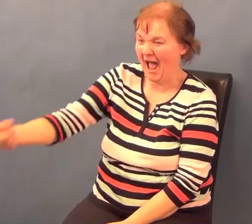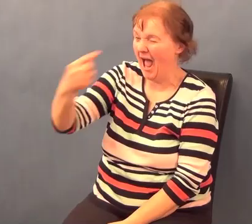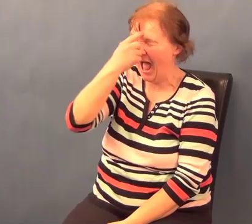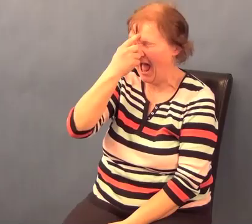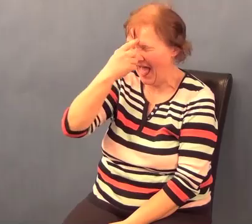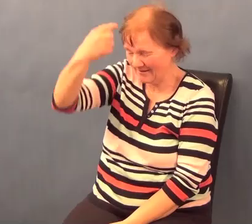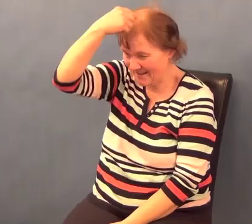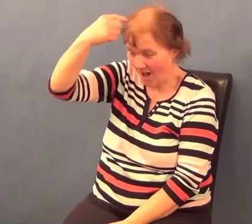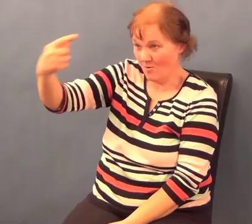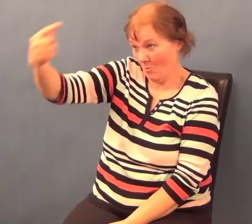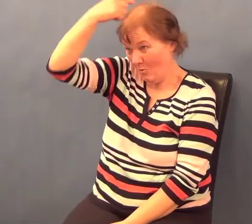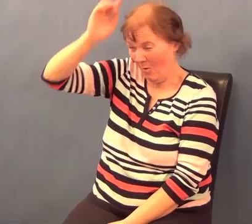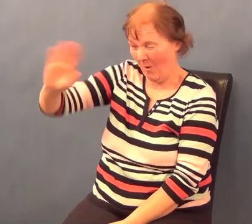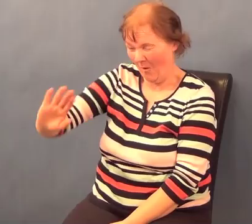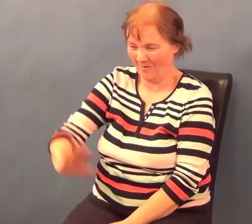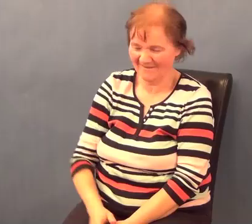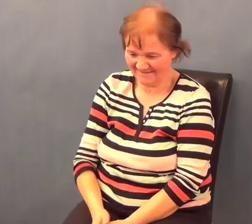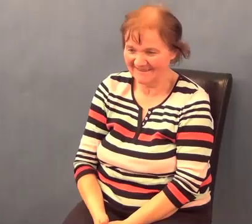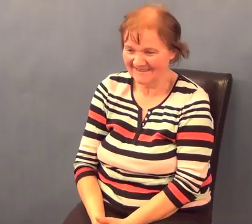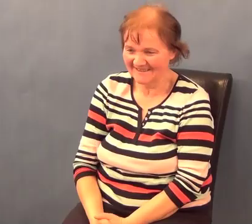Lepiej nie trafić w głowę, w czoło.